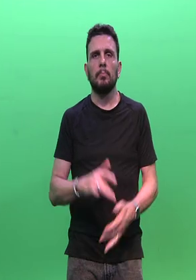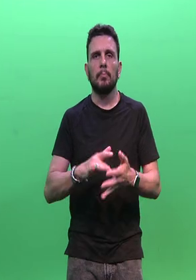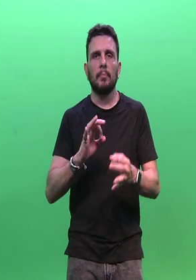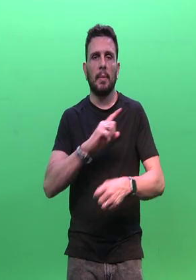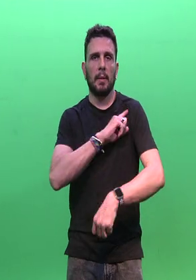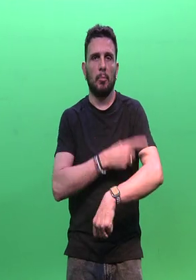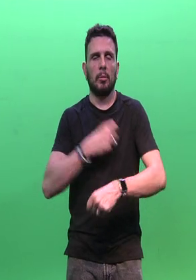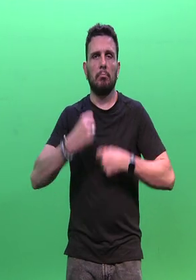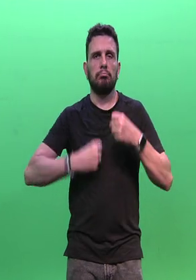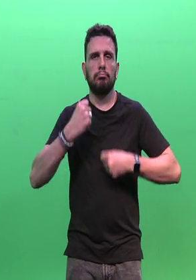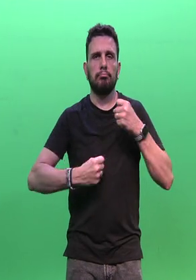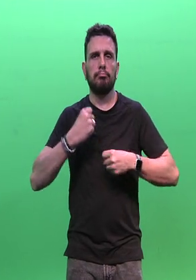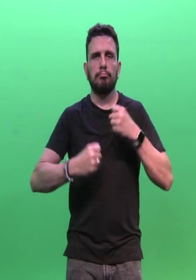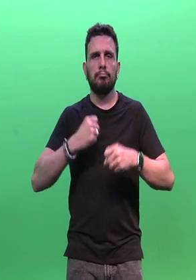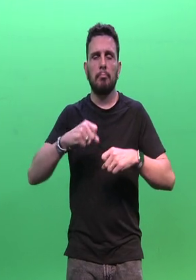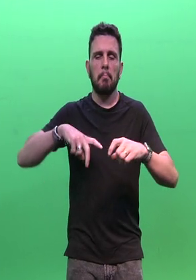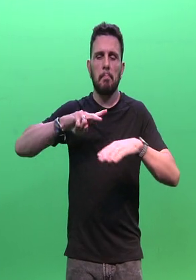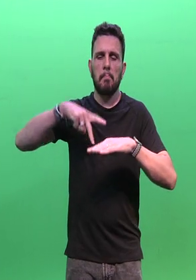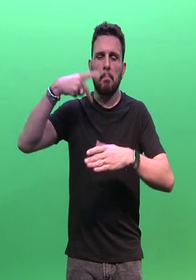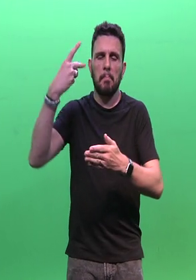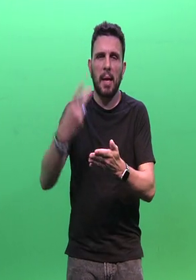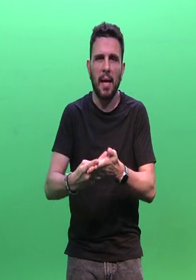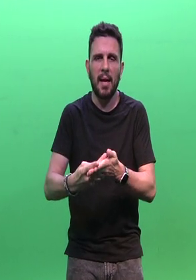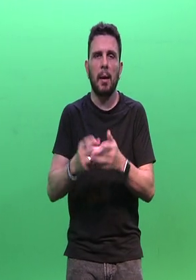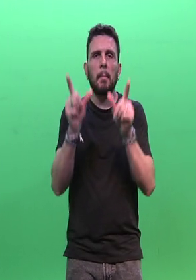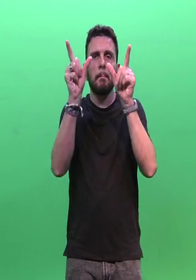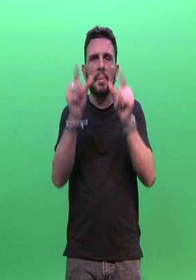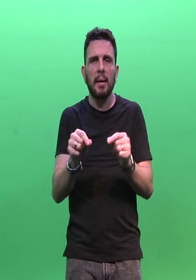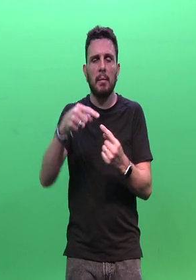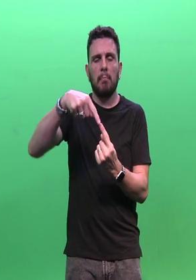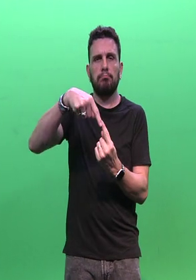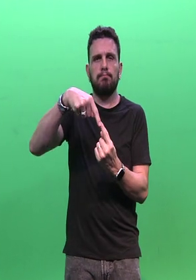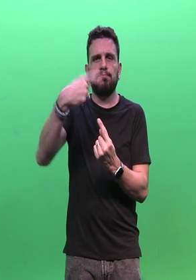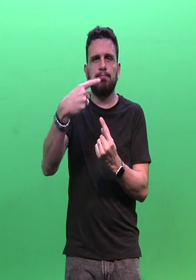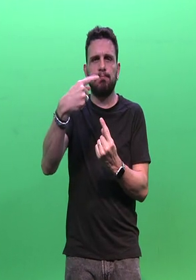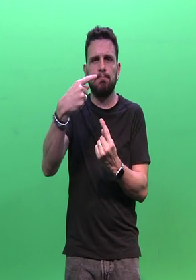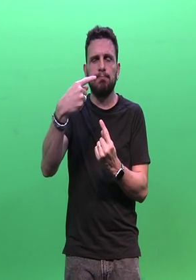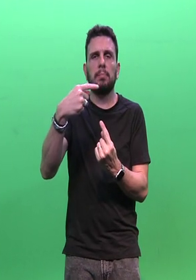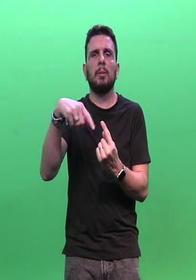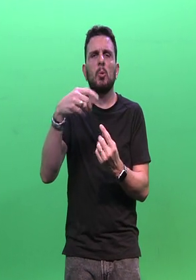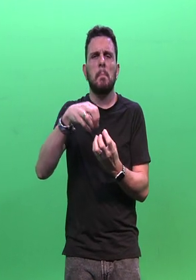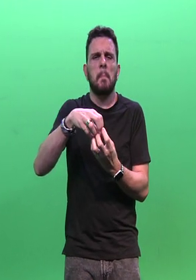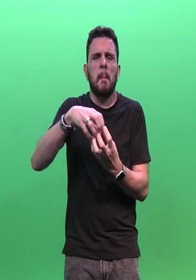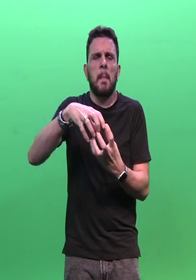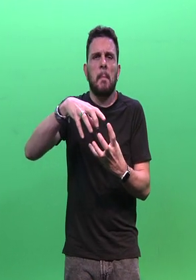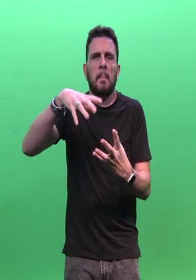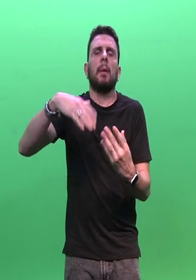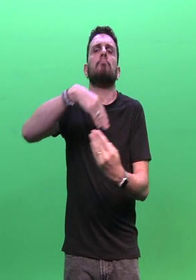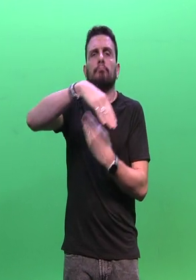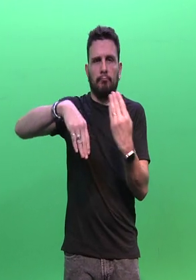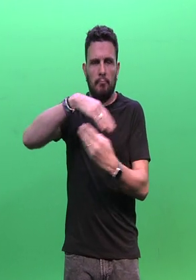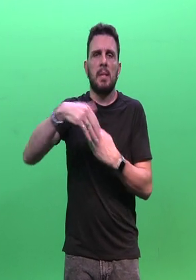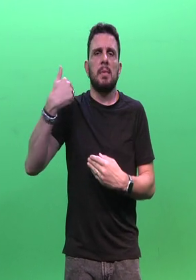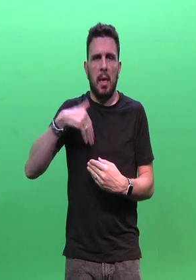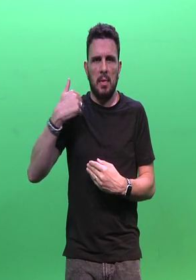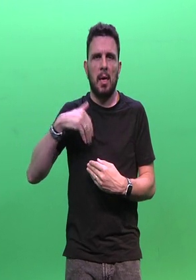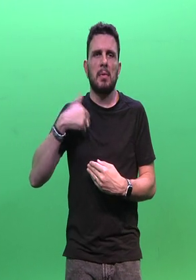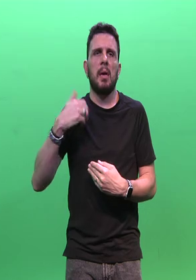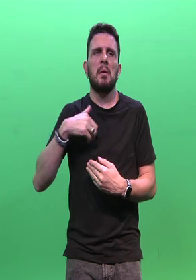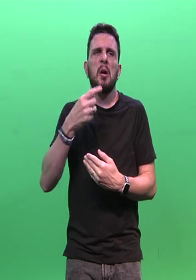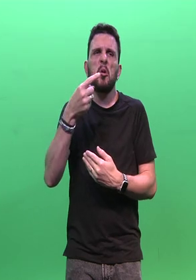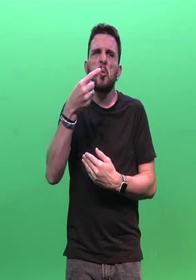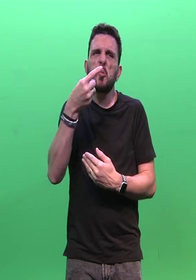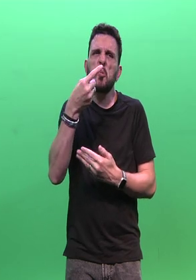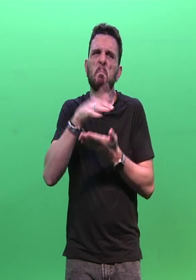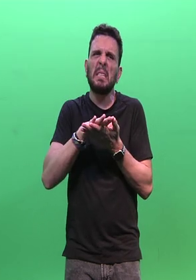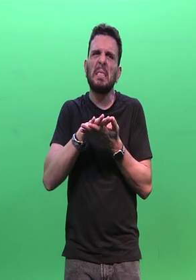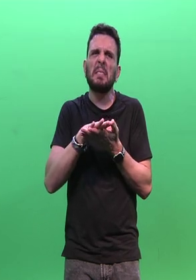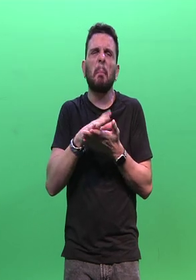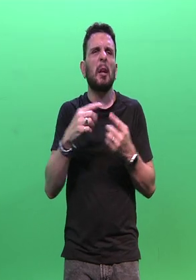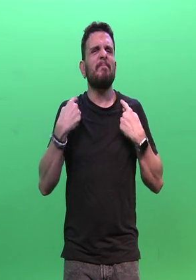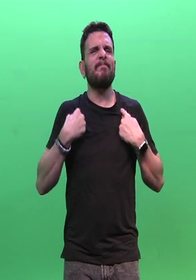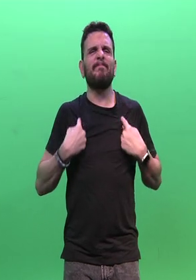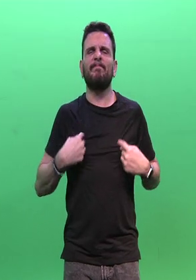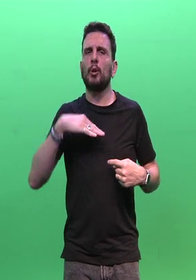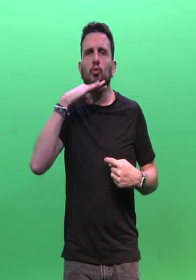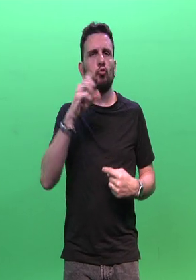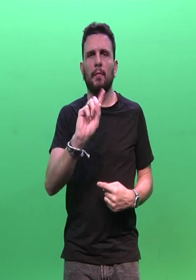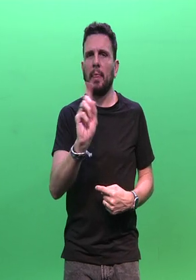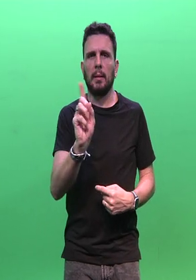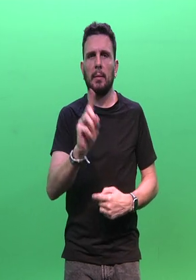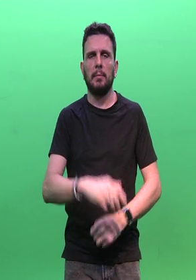Estava fent esport, estava corrent, vaig relliscar i em vaig trencar la cama. Se'm va inflar i me la van embenar durant un mes, però sento que no és suficient.